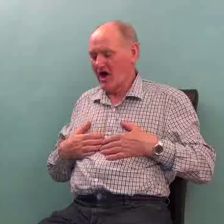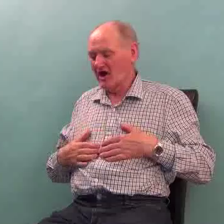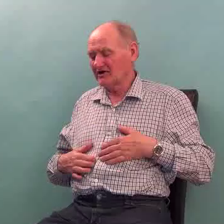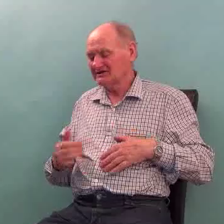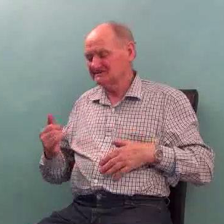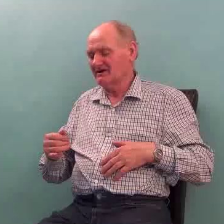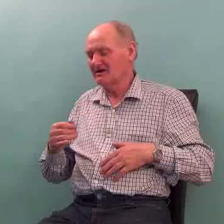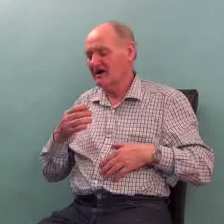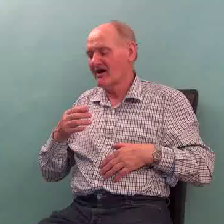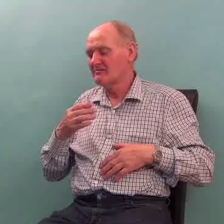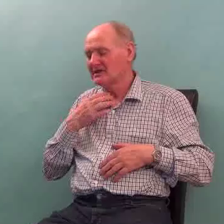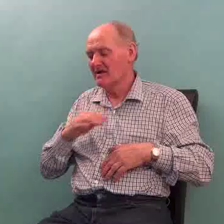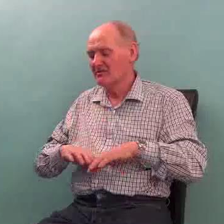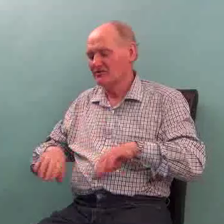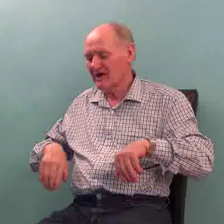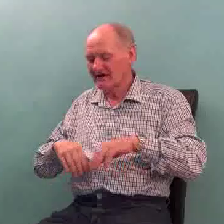Dziecko i pies płyną.